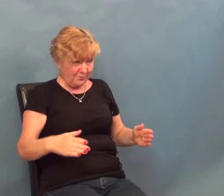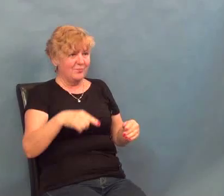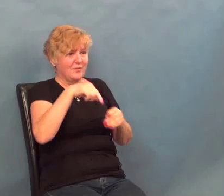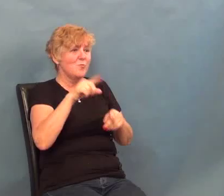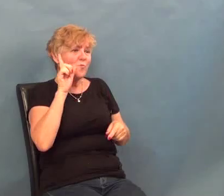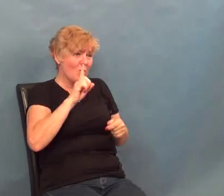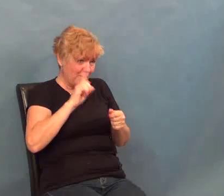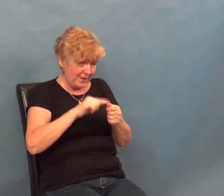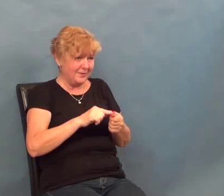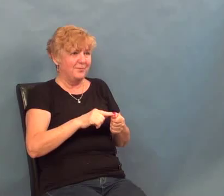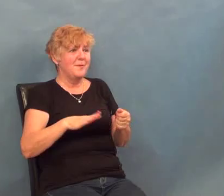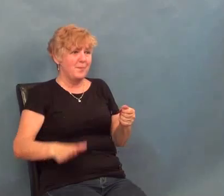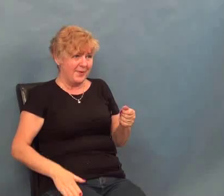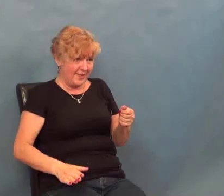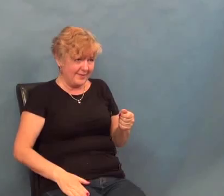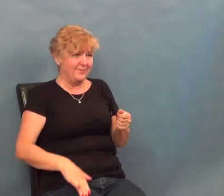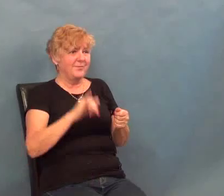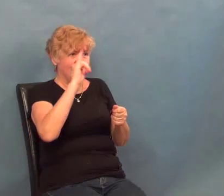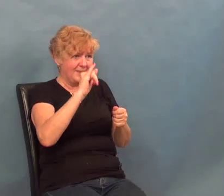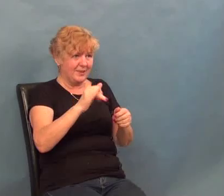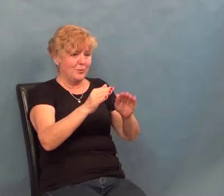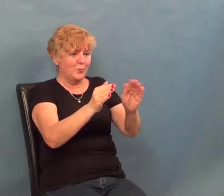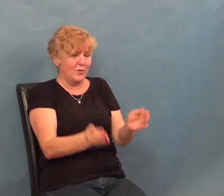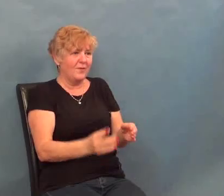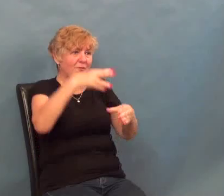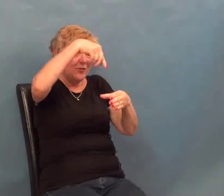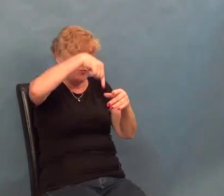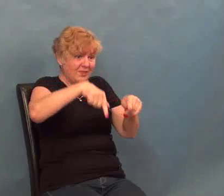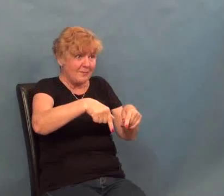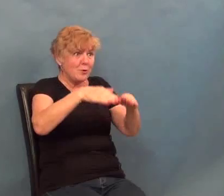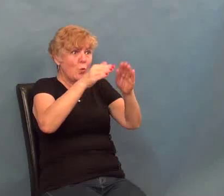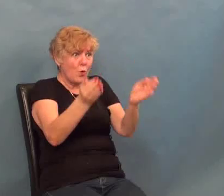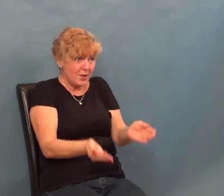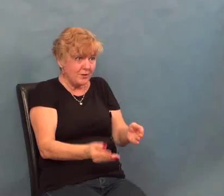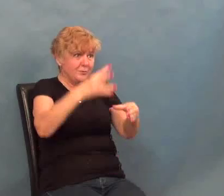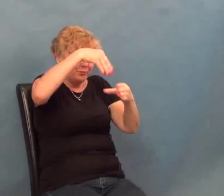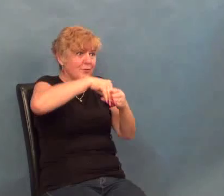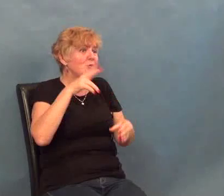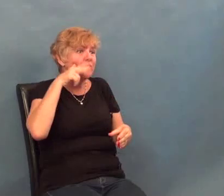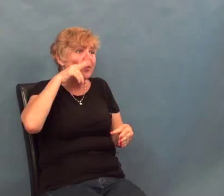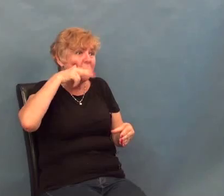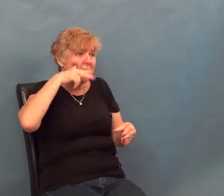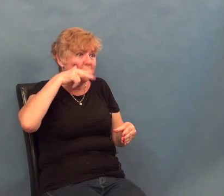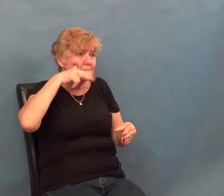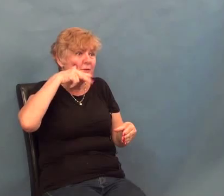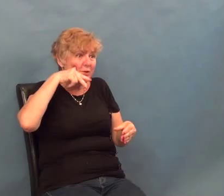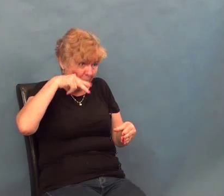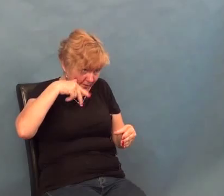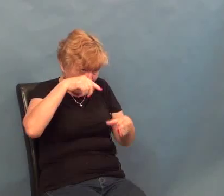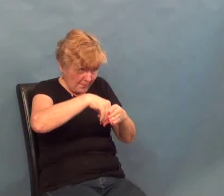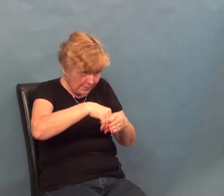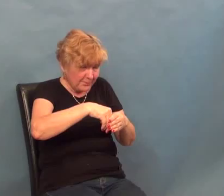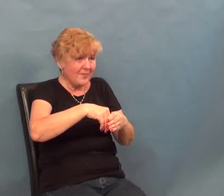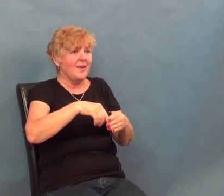...są: chłopiec, pies i żaba w słoju.